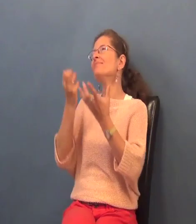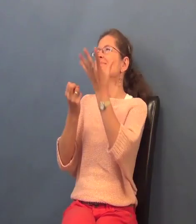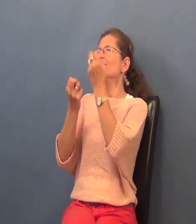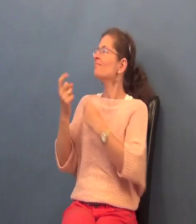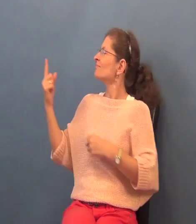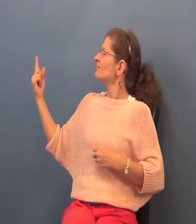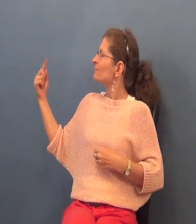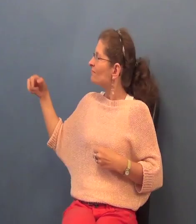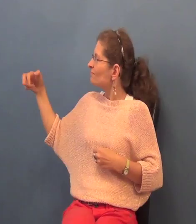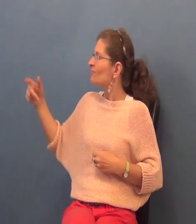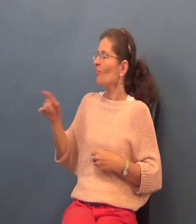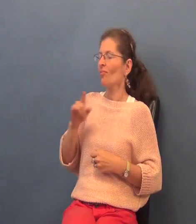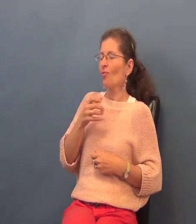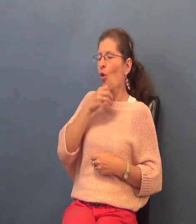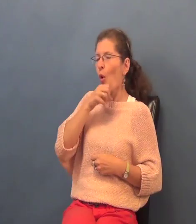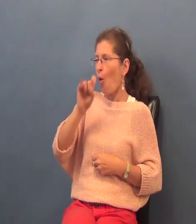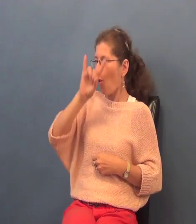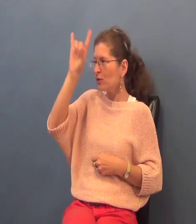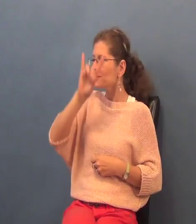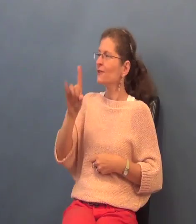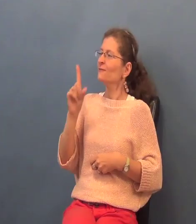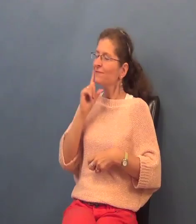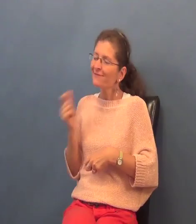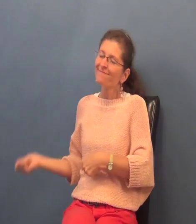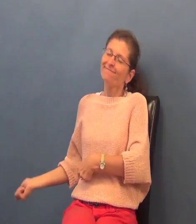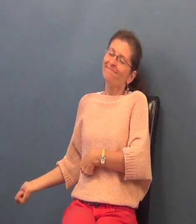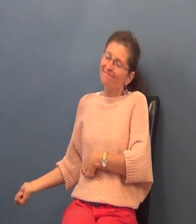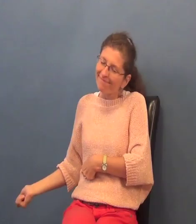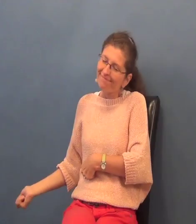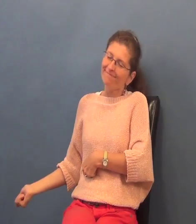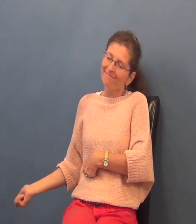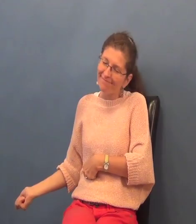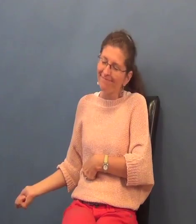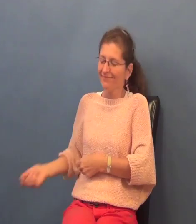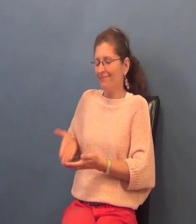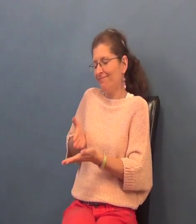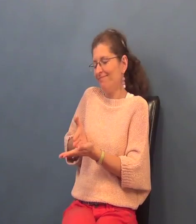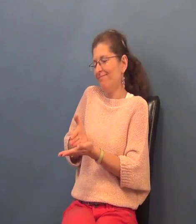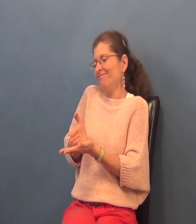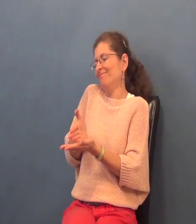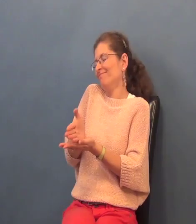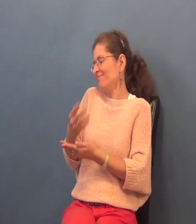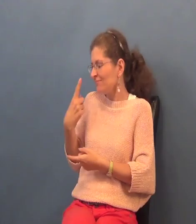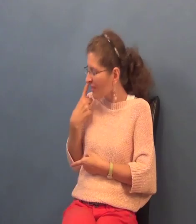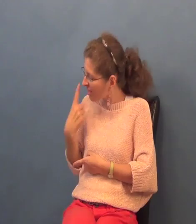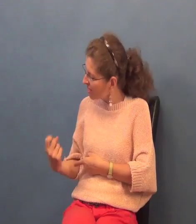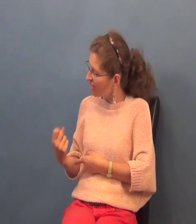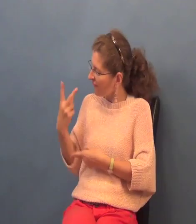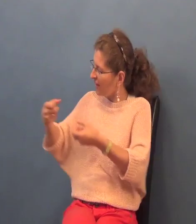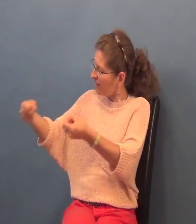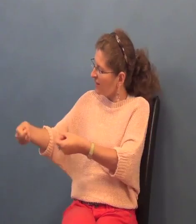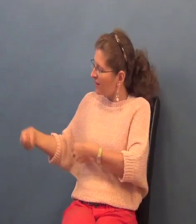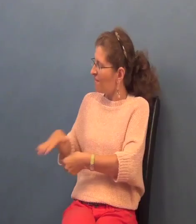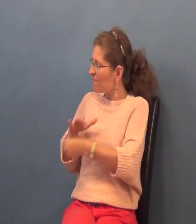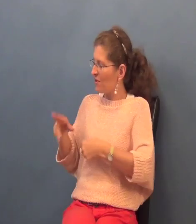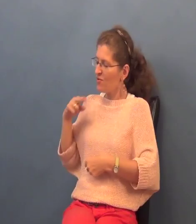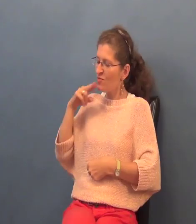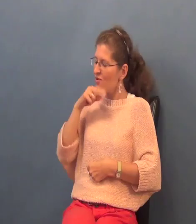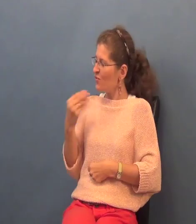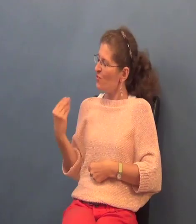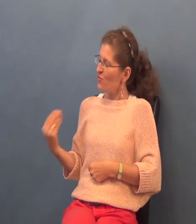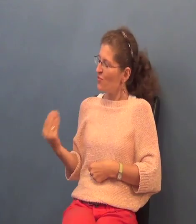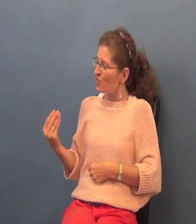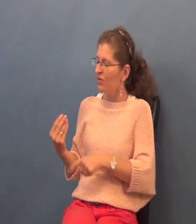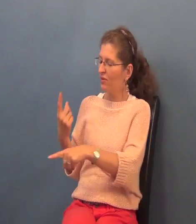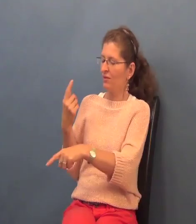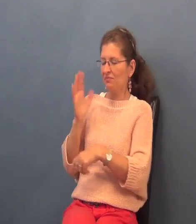Z oddali zbliża się mężczyzna z kozą na smyczy. Przechodząc, zazdrośnie zerka na kosze. Jeden jest jeszcze pusty, ale to nic.